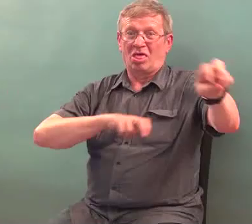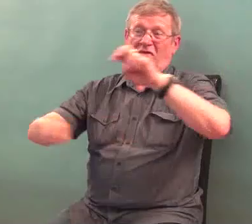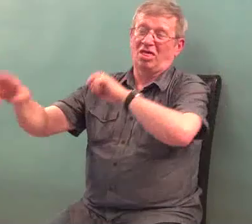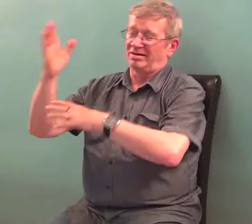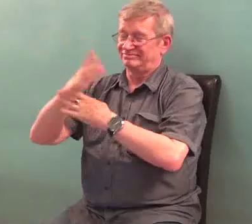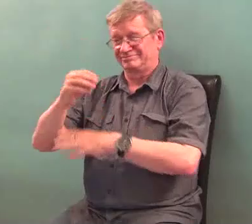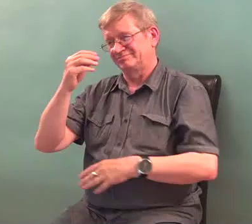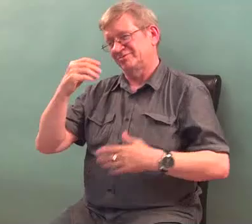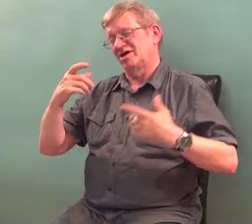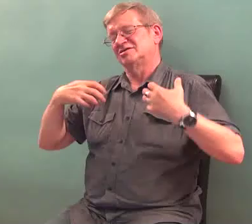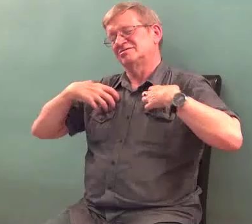Już jestem zmęczony.